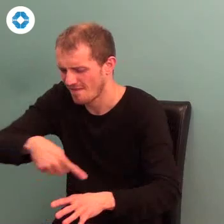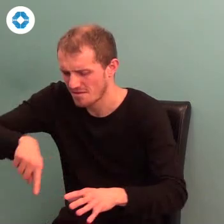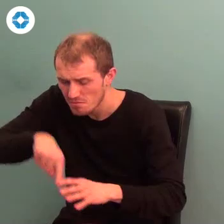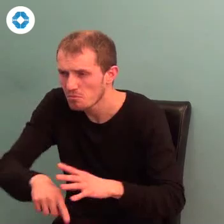Dobra.